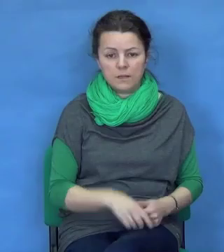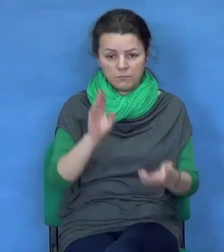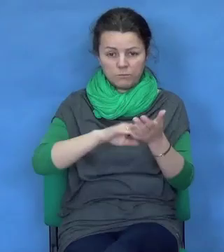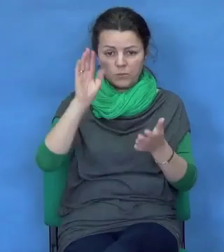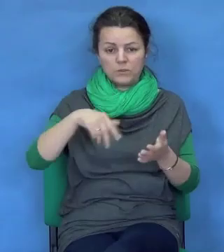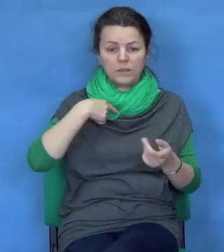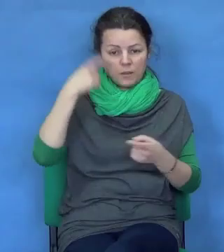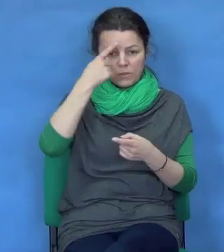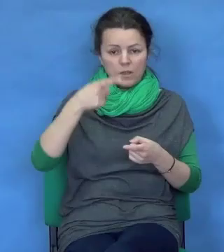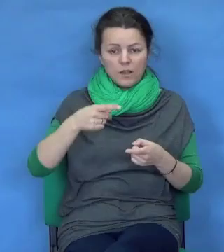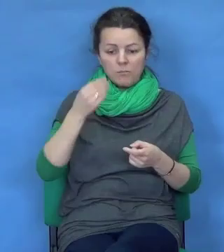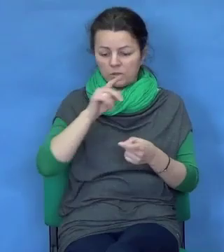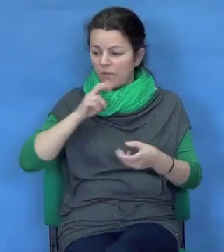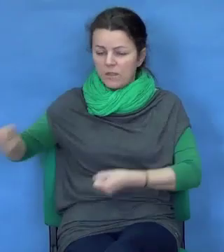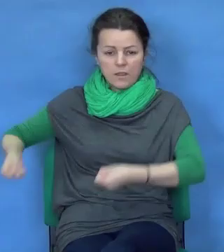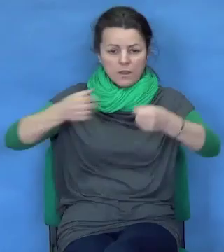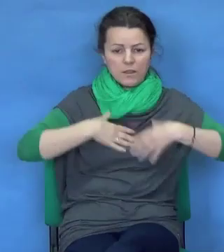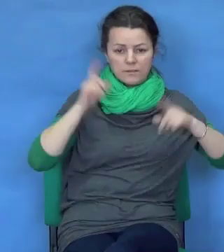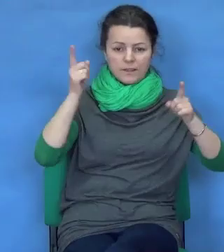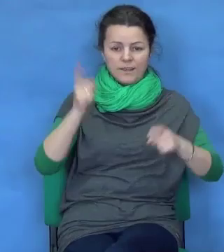Ja myślę, że na przykład nie wolno nosić wody do kąpieli z morza.